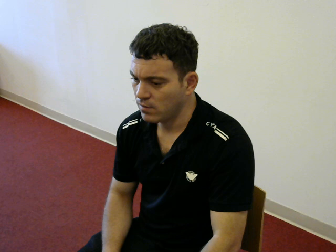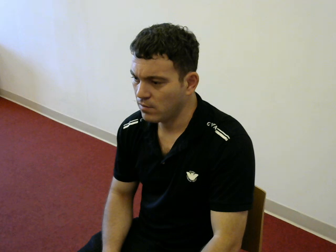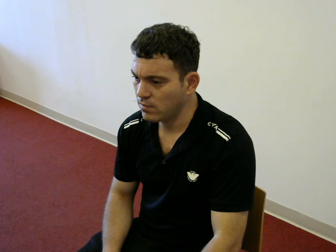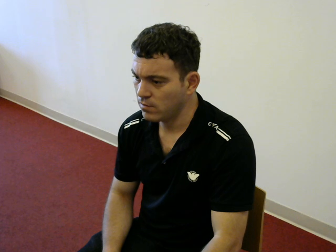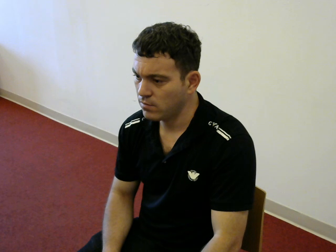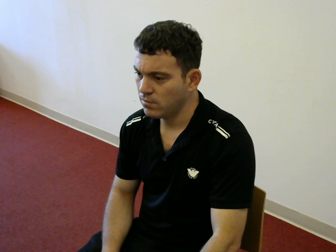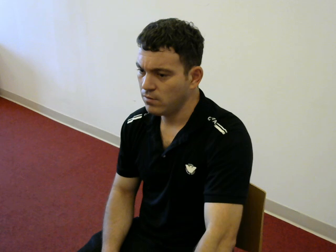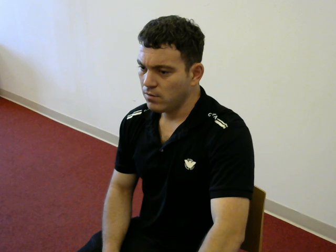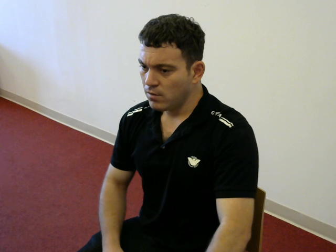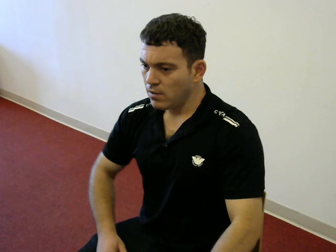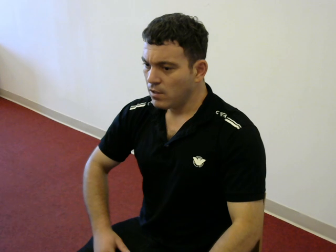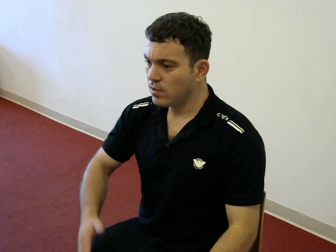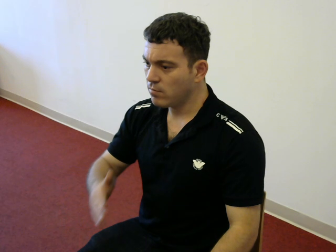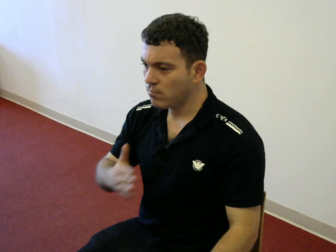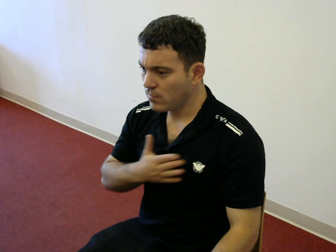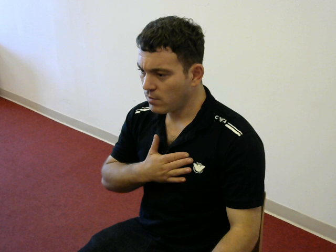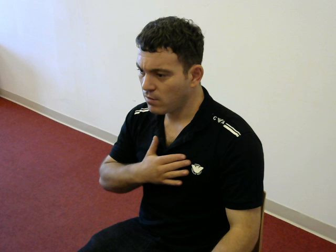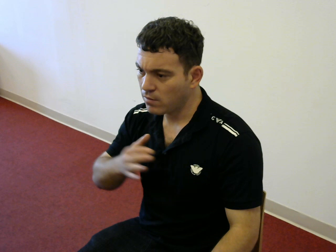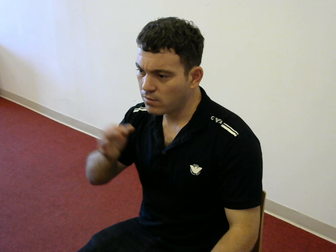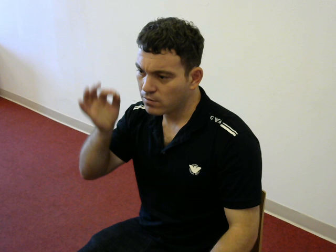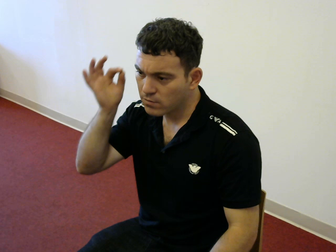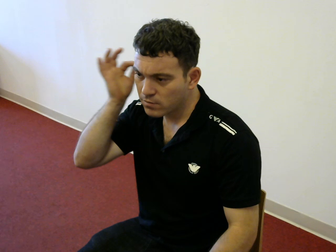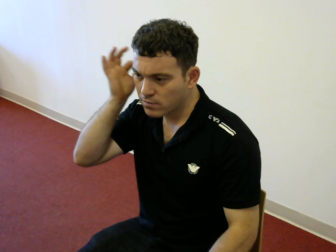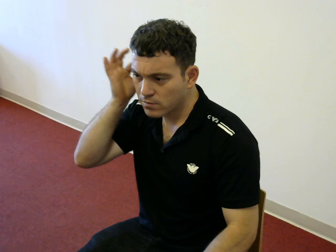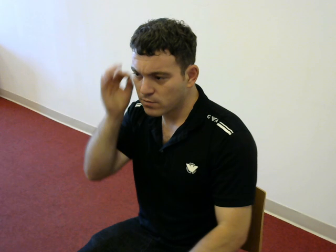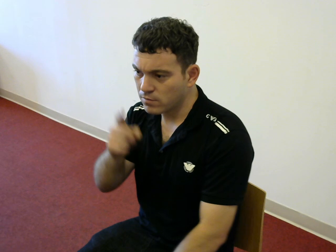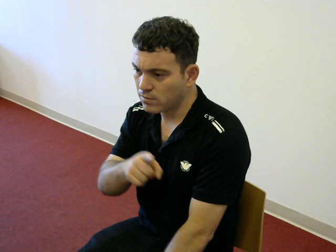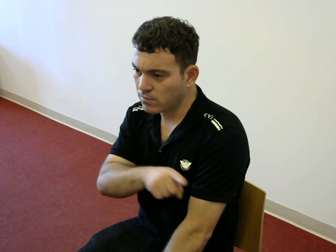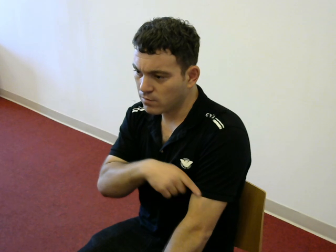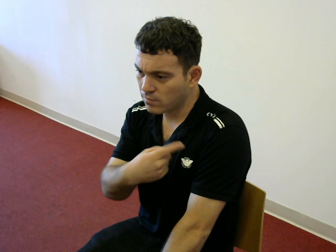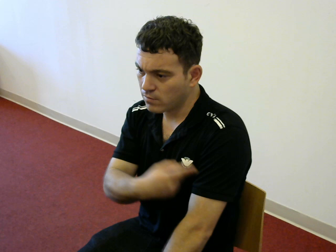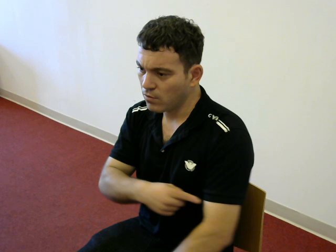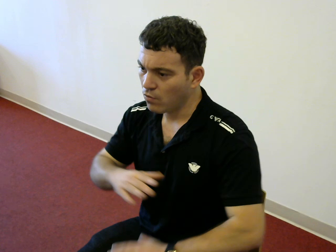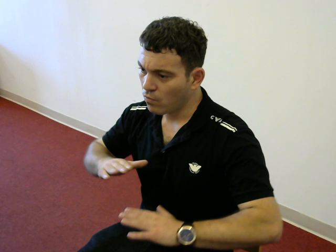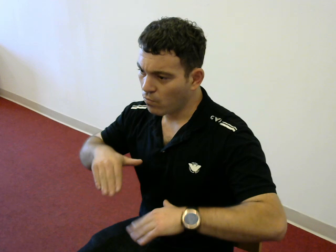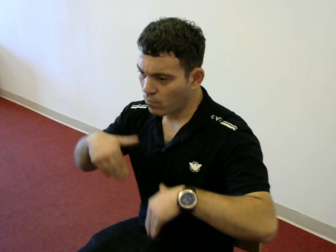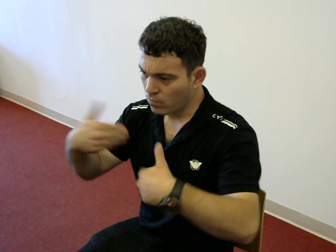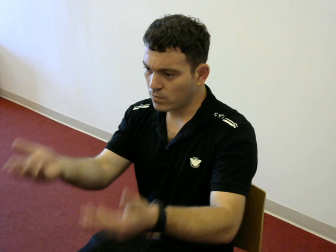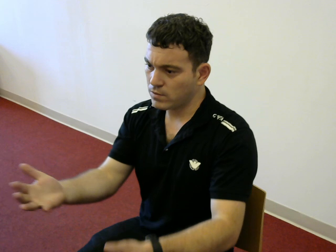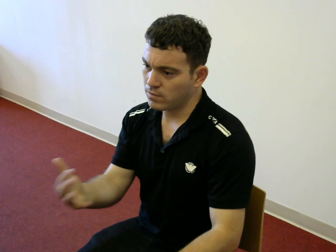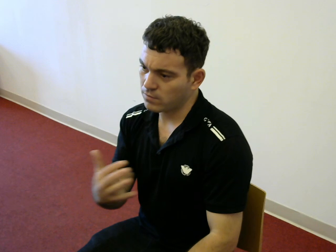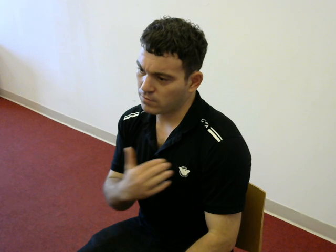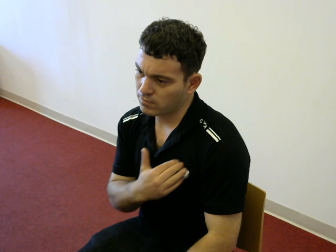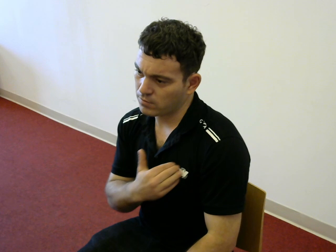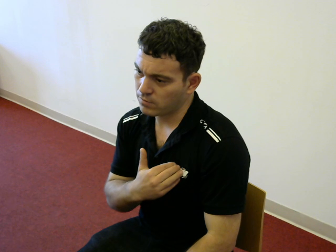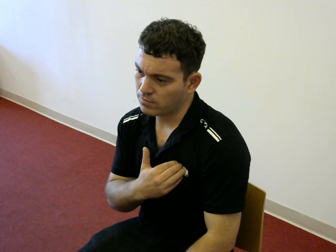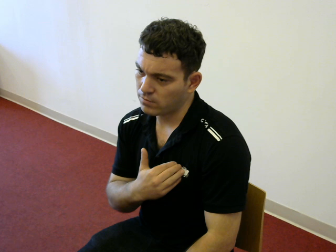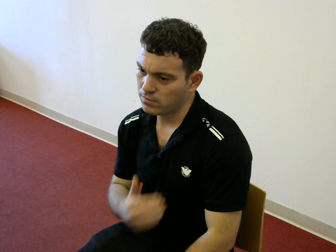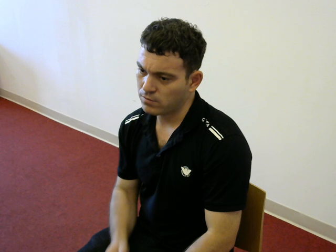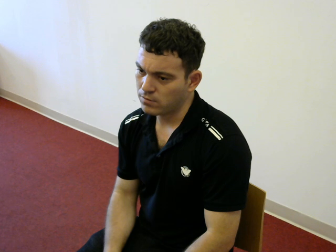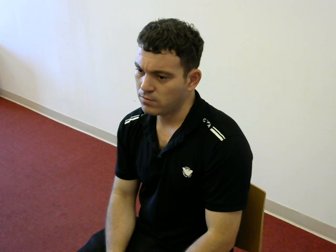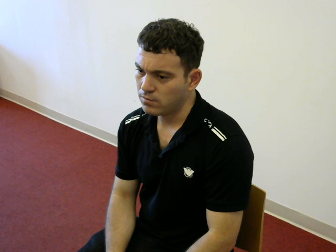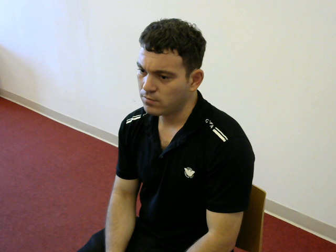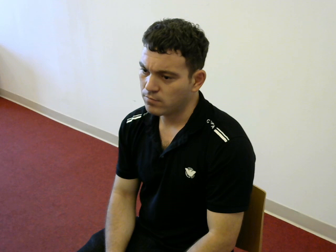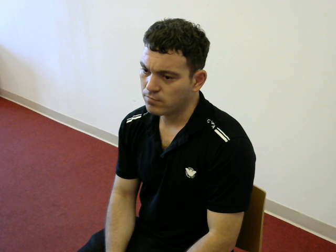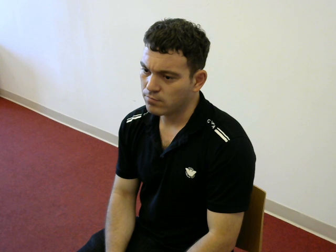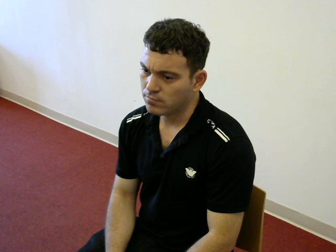Mən tibb məntəqəsinə müraciət etmək istərdim